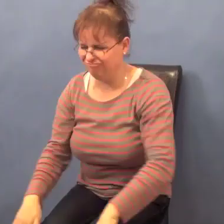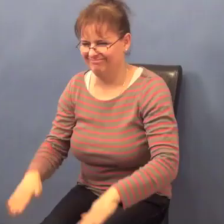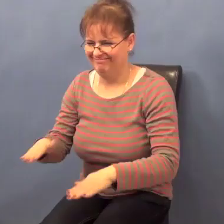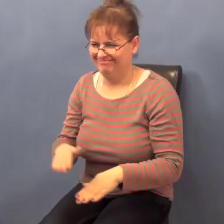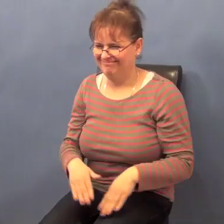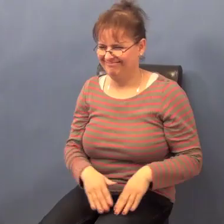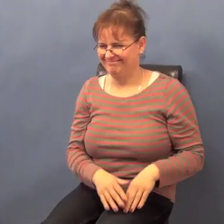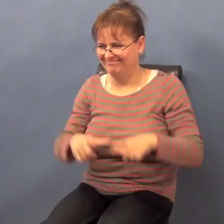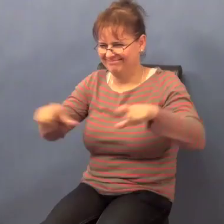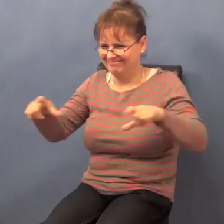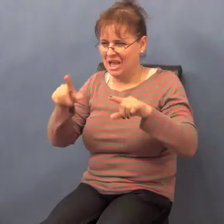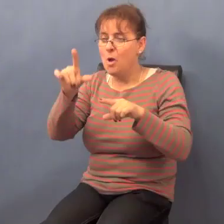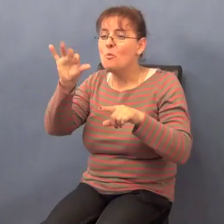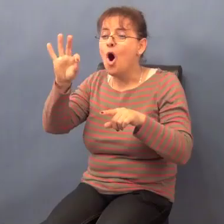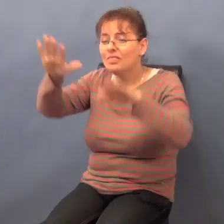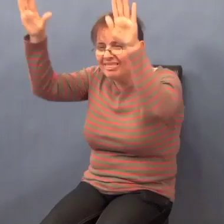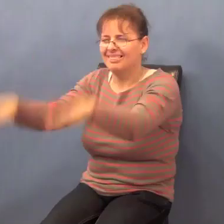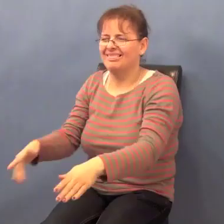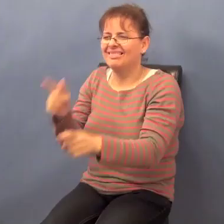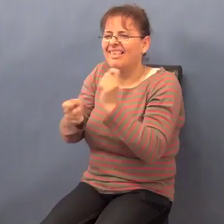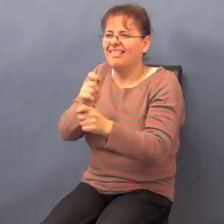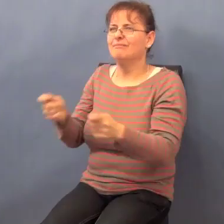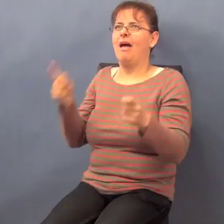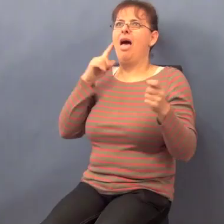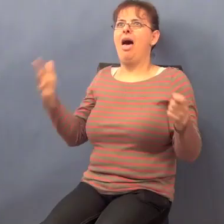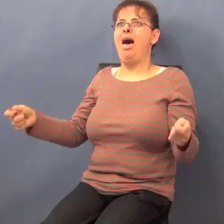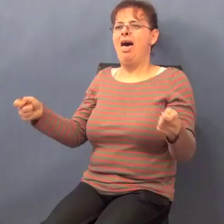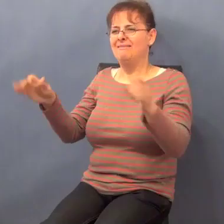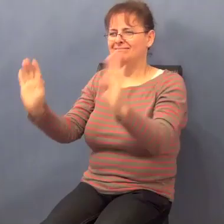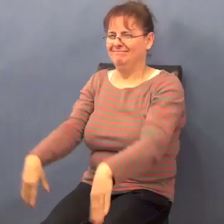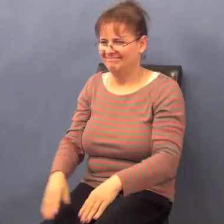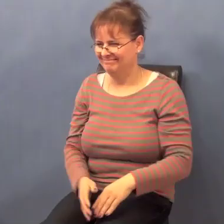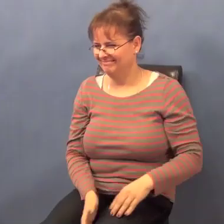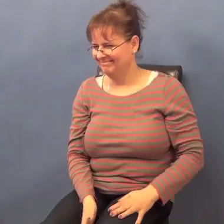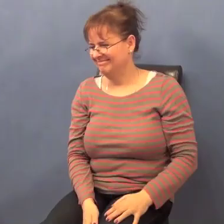Ten pierwszy chłopiec kładzie płot, a drugi chłopiec grający na perkusji jest przerażony.